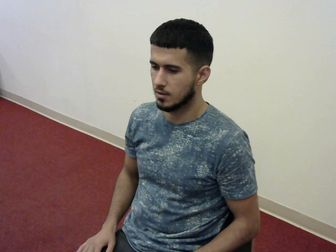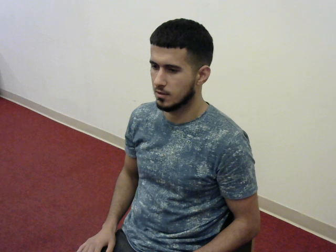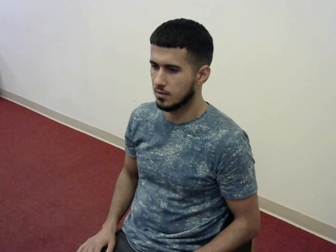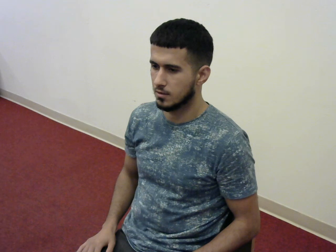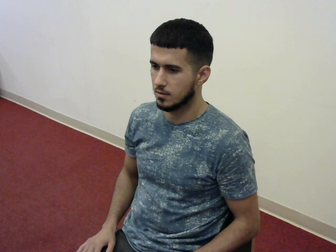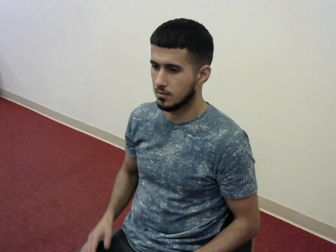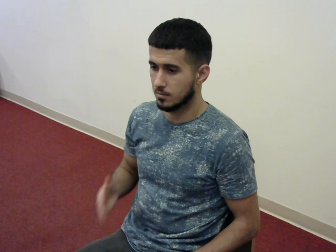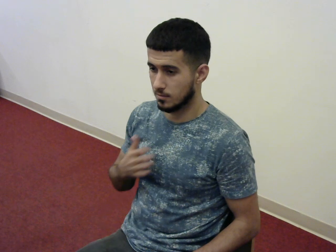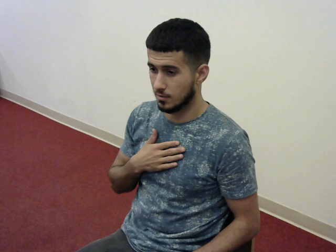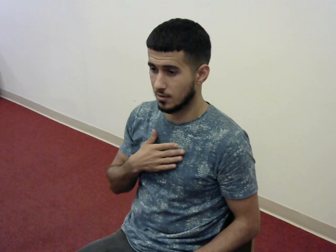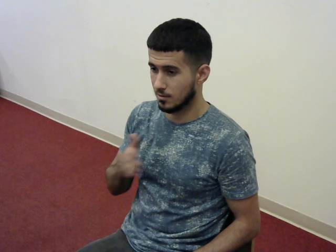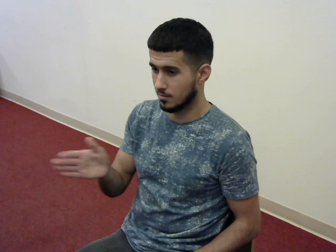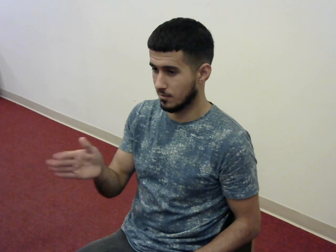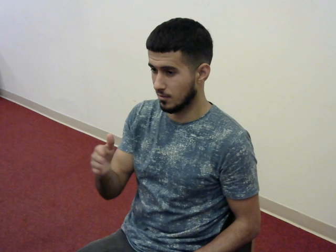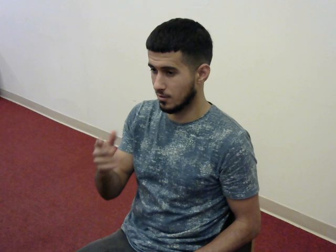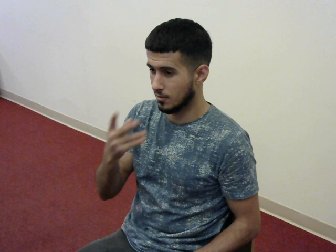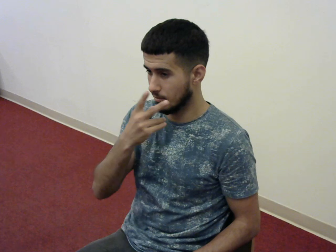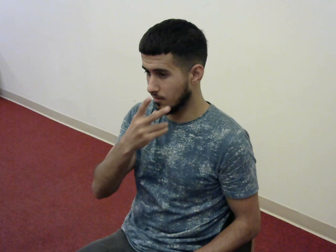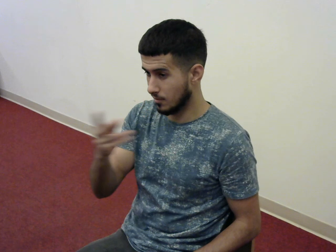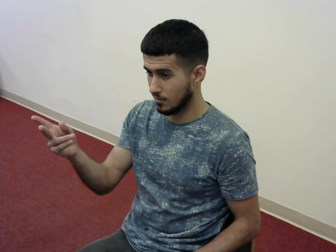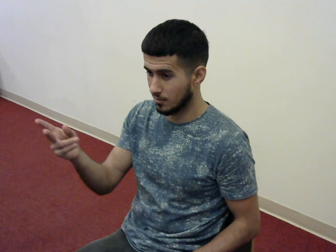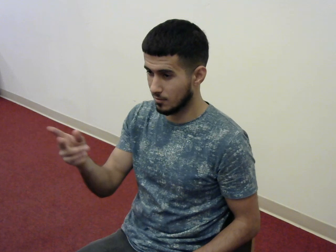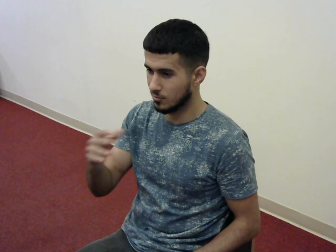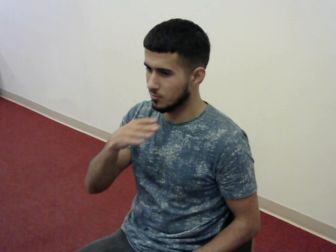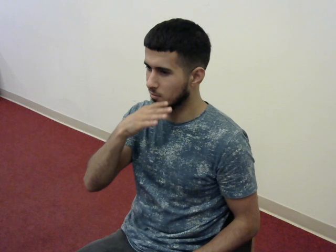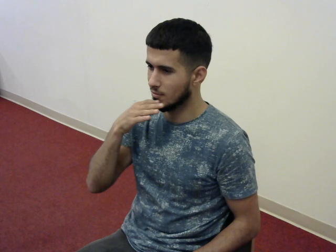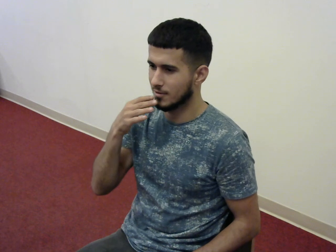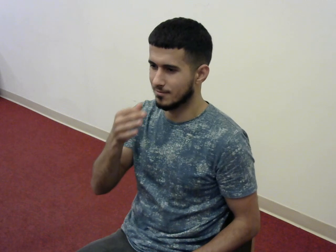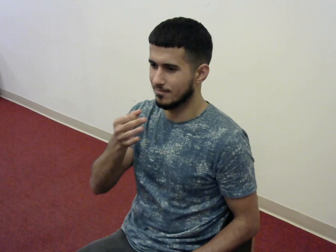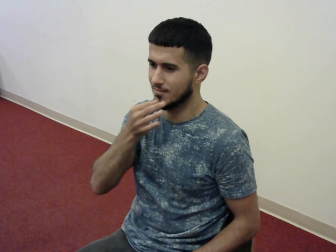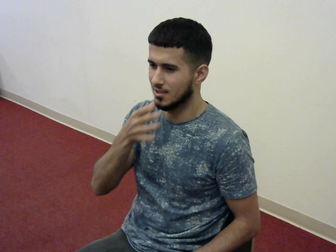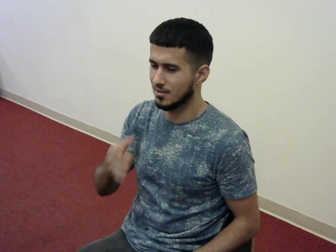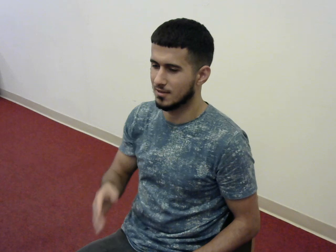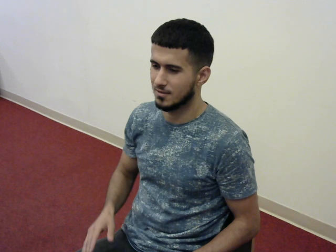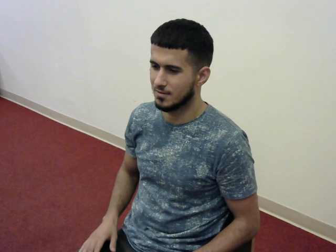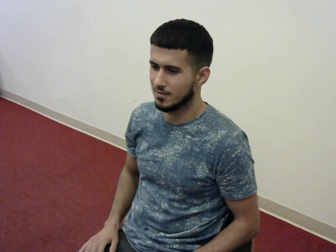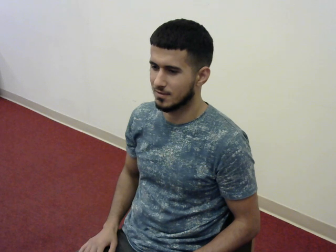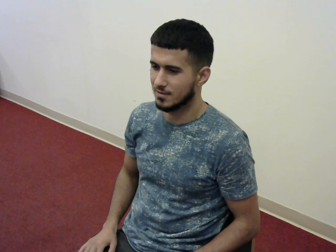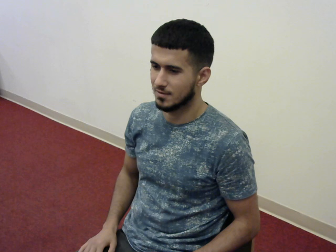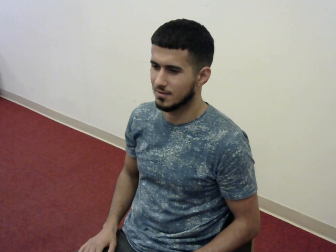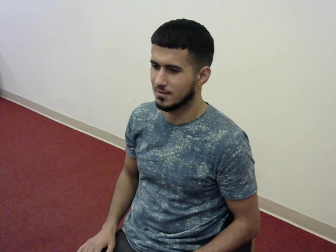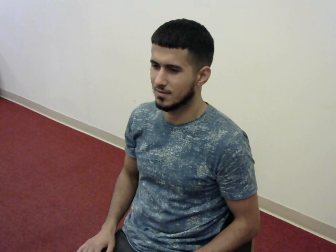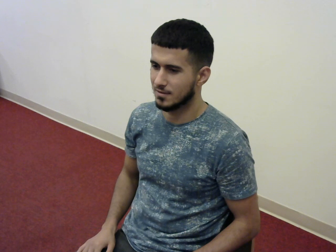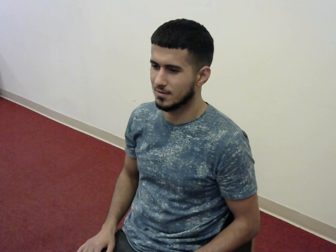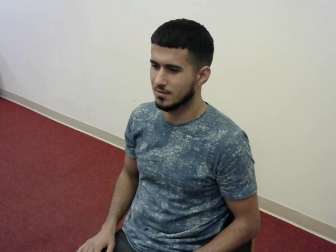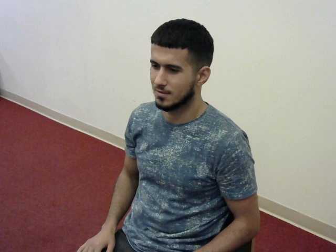Mənim balıqlara baxmaqdan çox xoşum gəlir